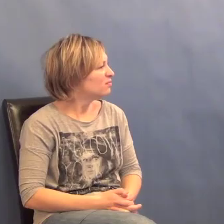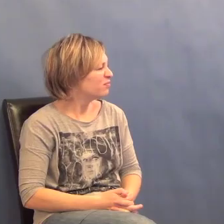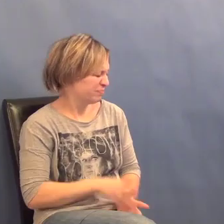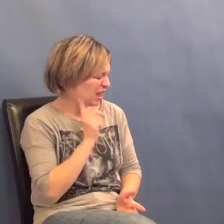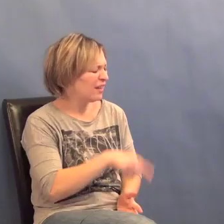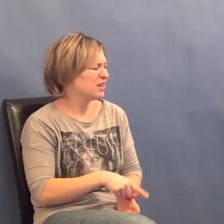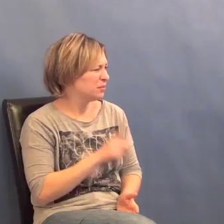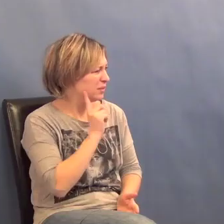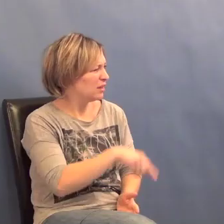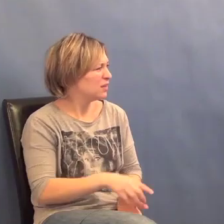Prawda, prawda.